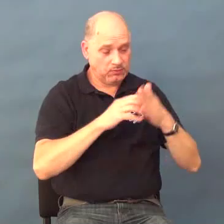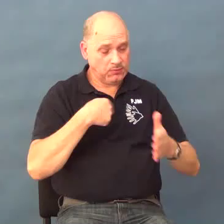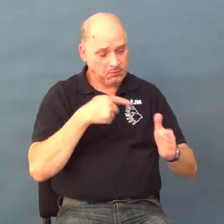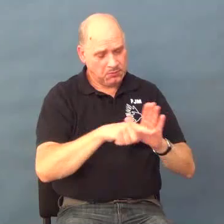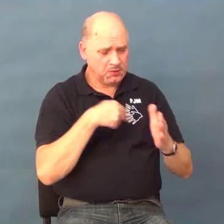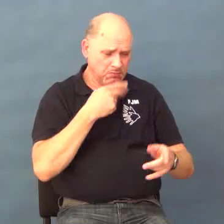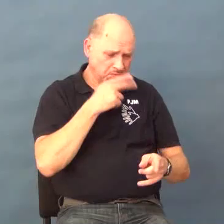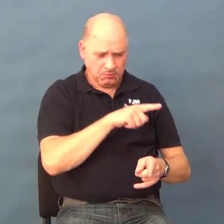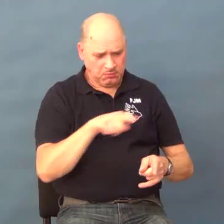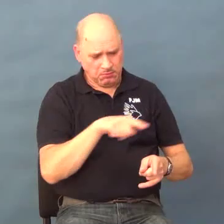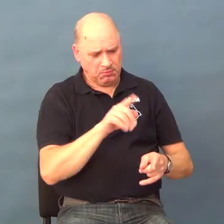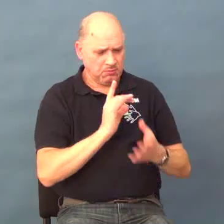Ja popatrzę na wszystko i już wybiorę...